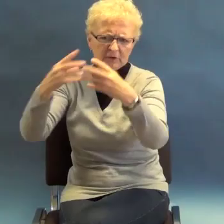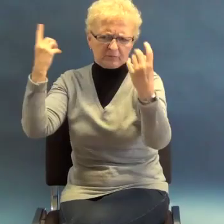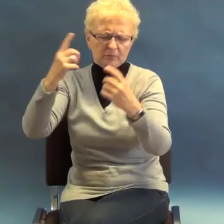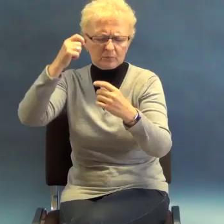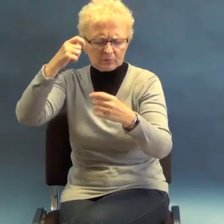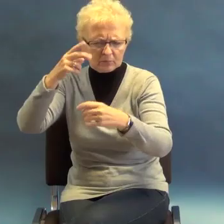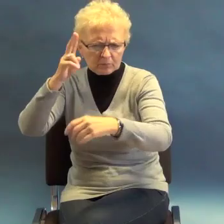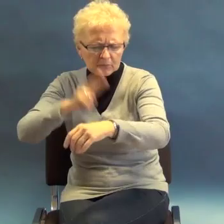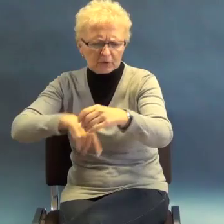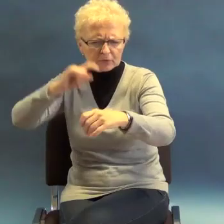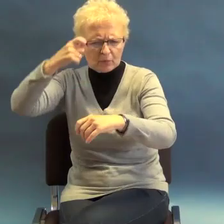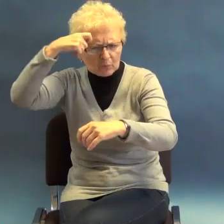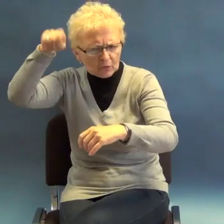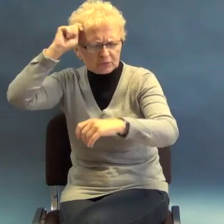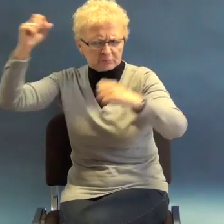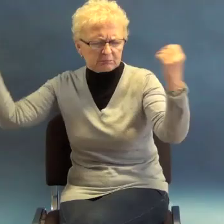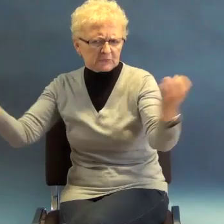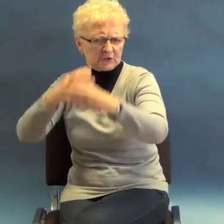To były światła policyjne i straży pożarnej.